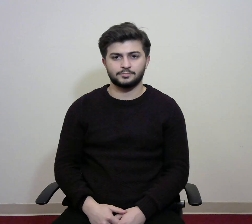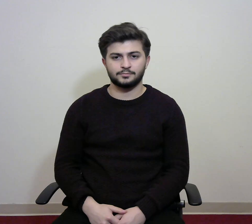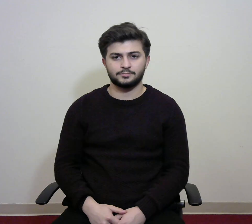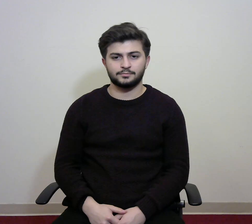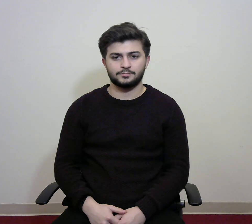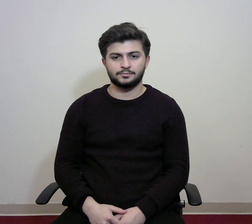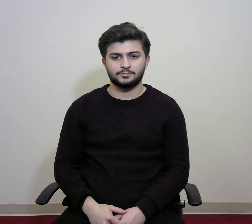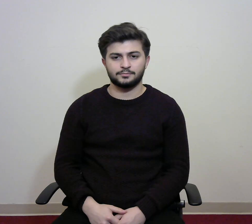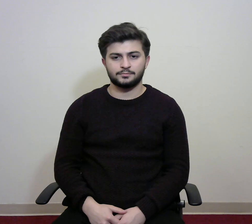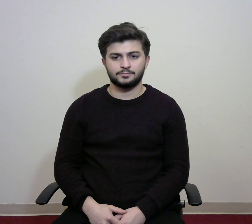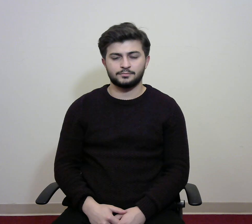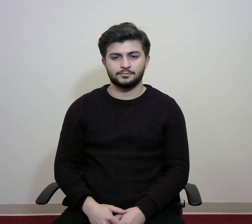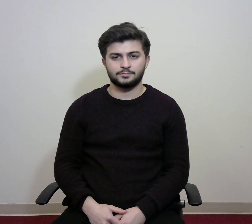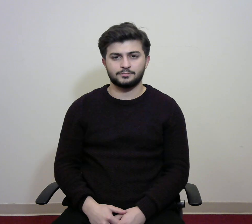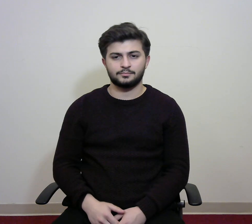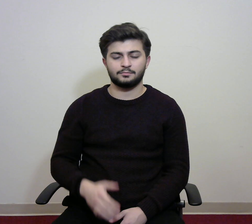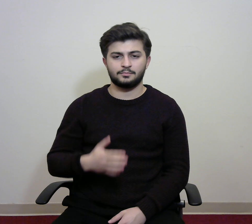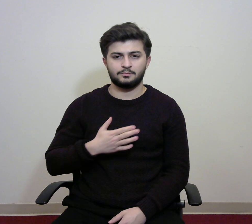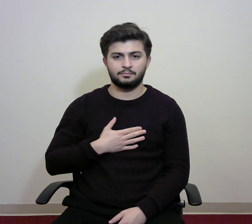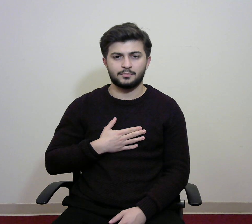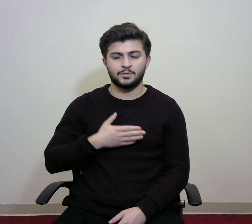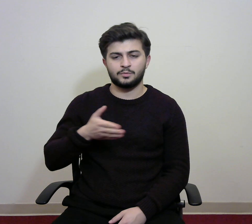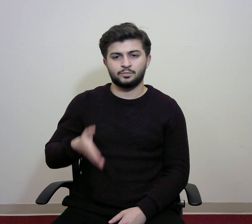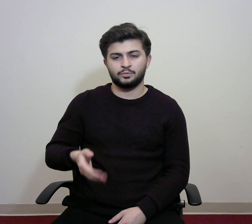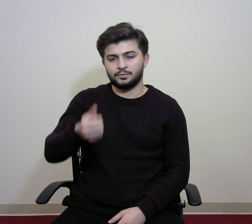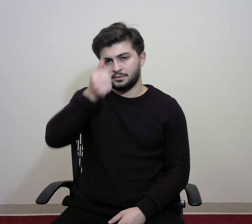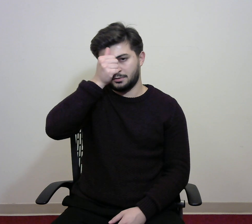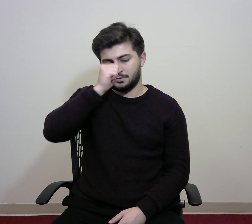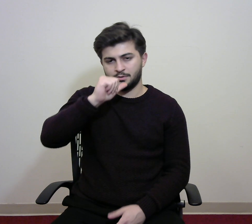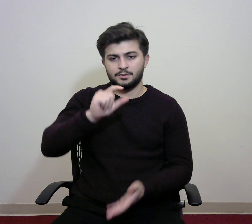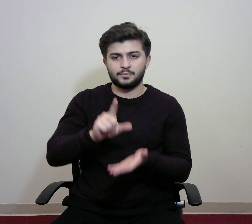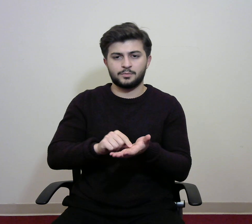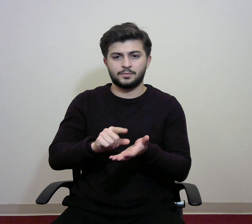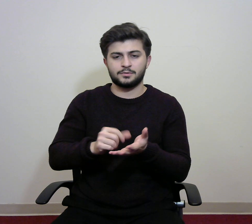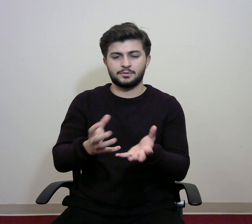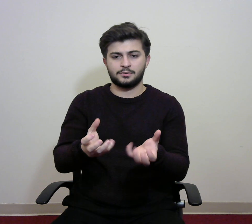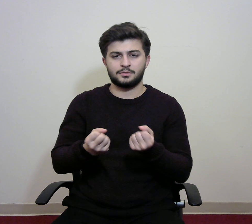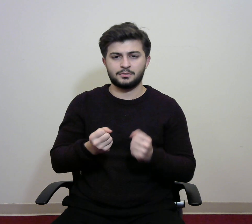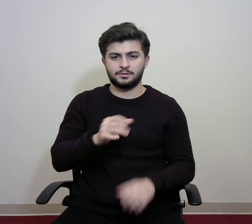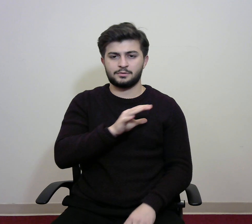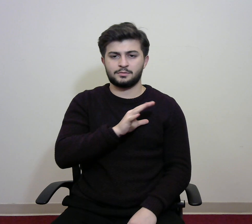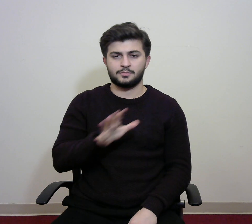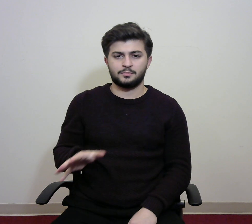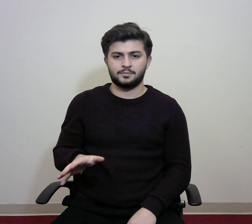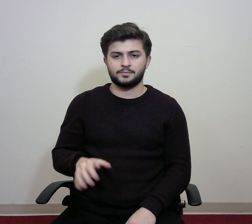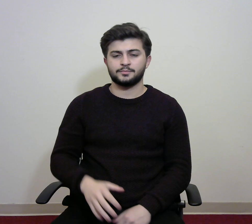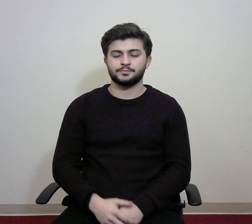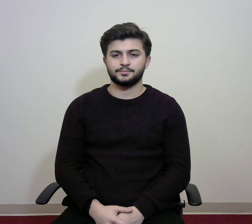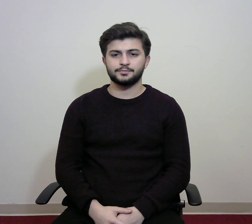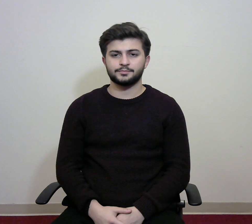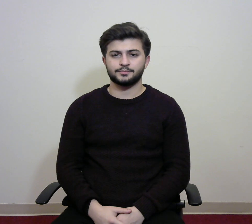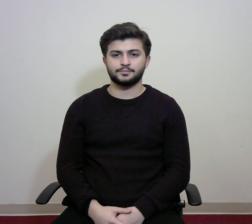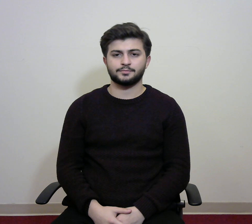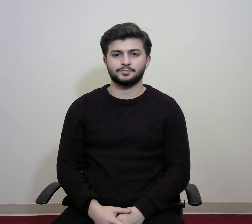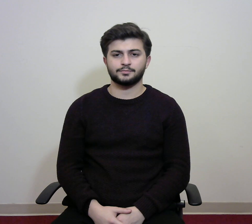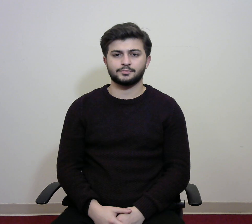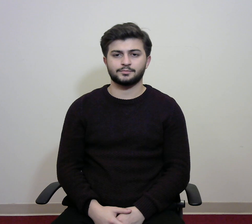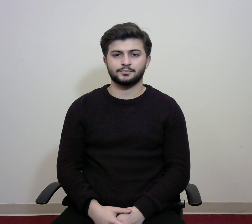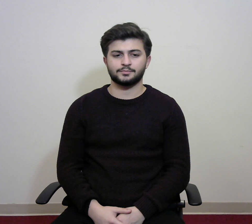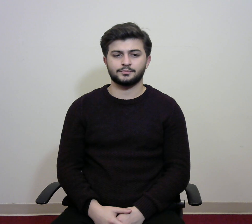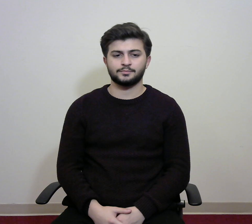Mən bu ay pensiya almamışam